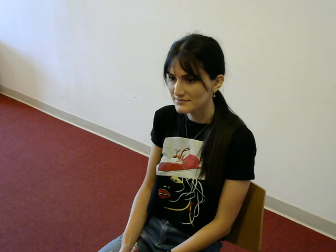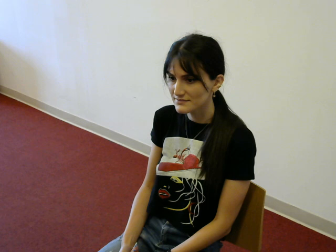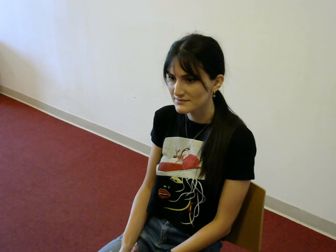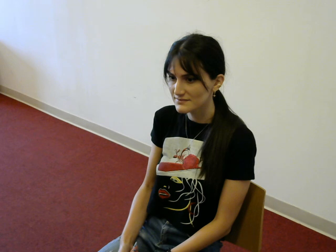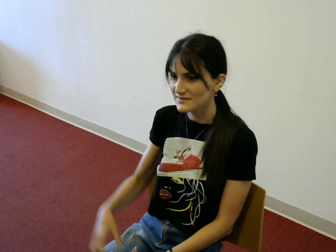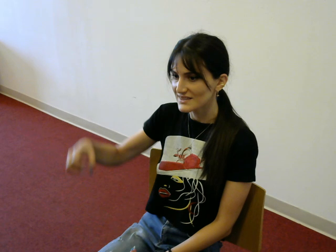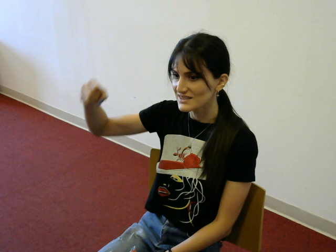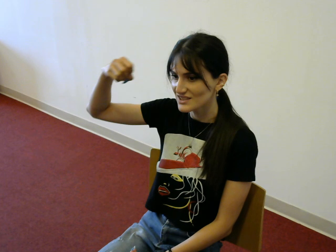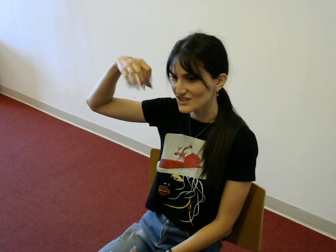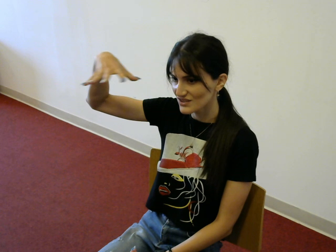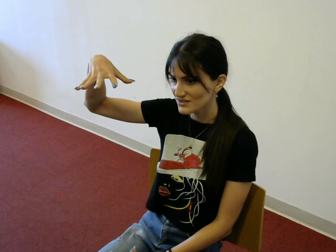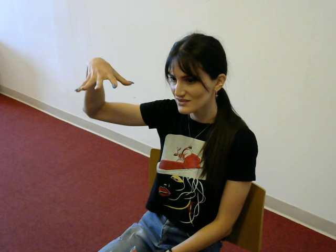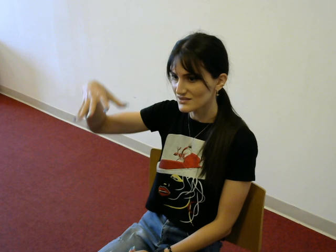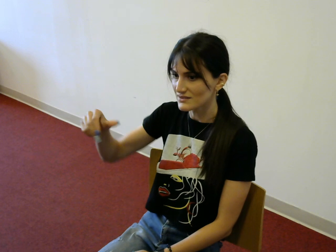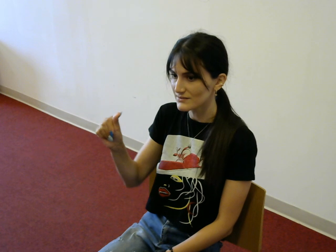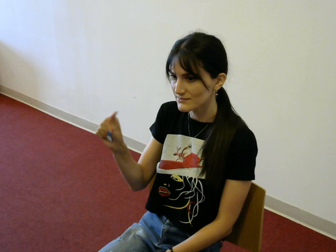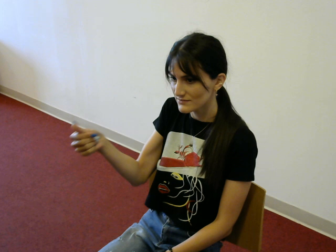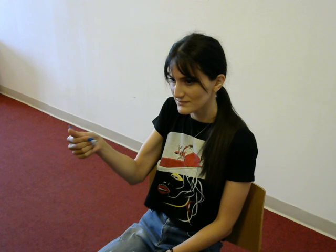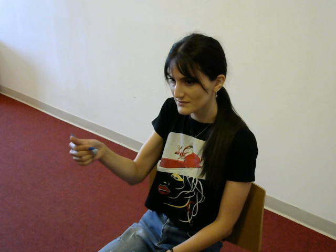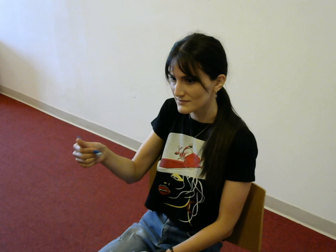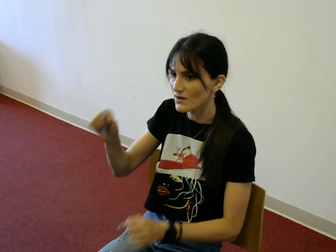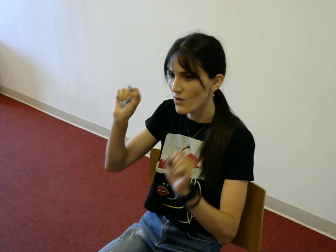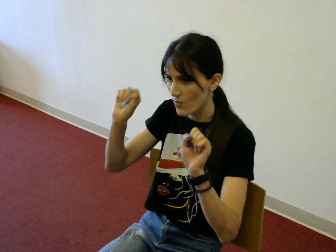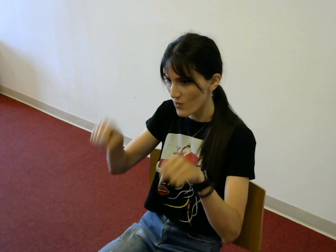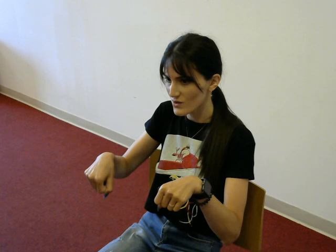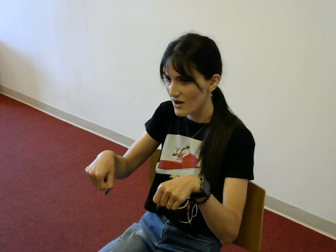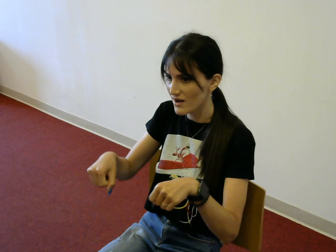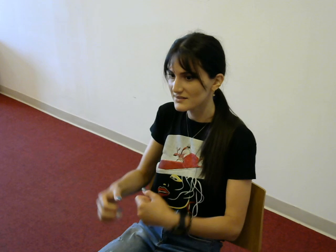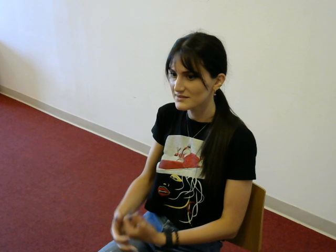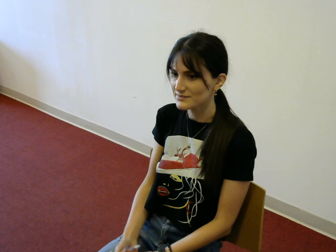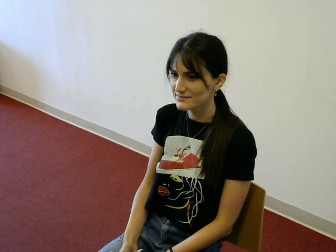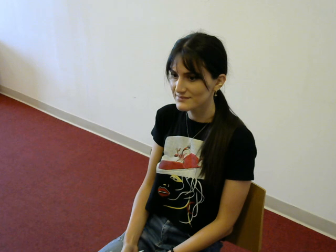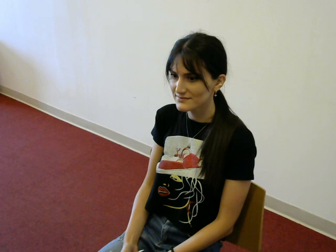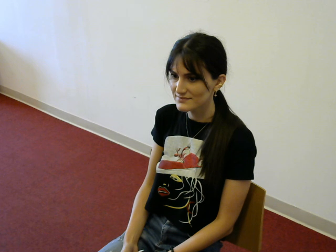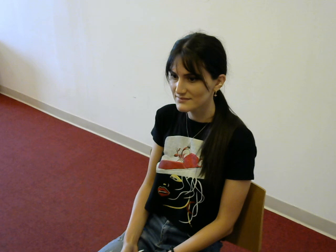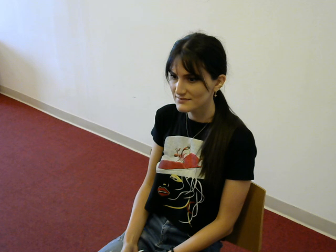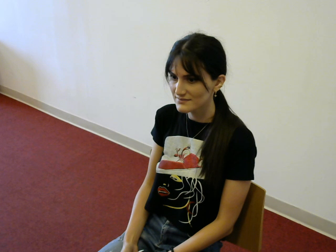İşığı yandırmaq olarmı?